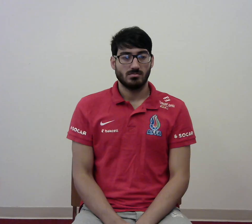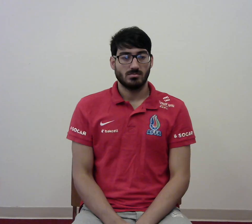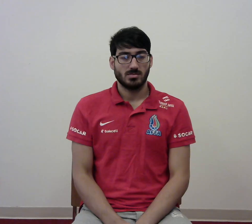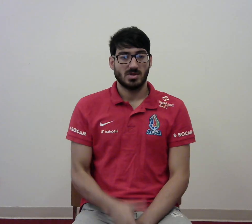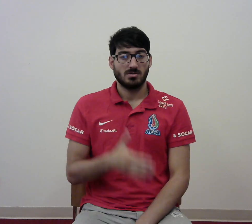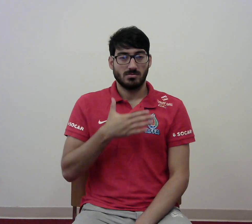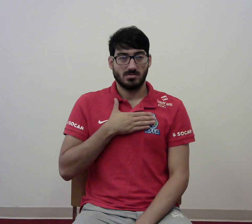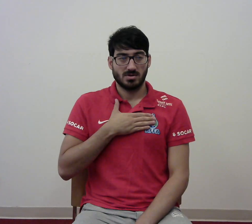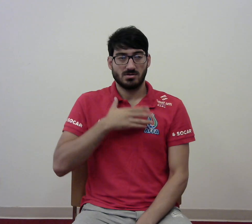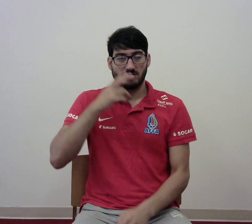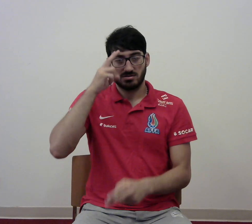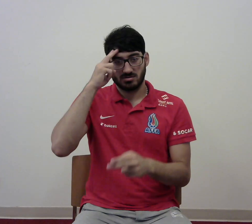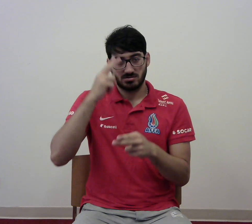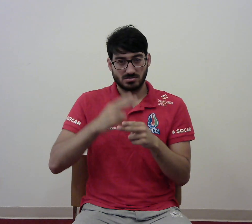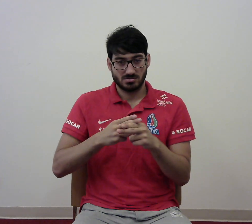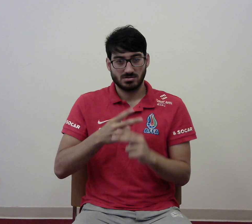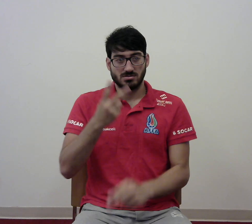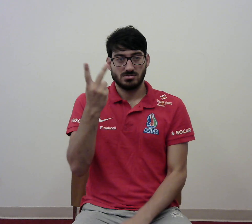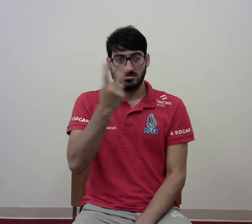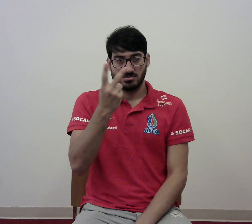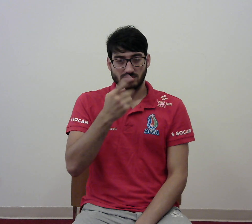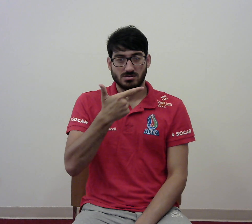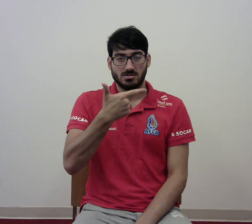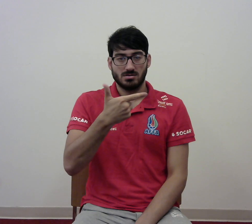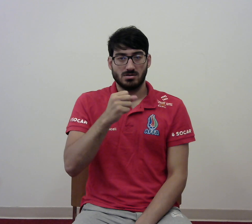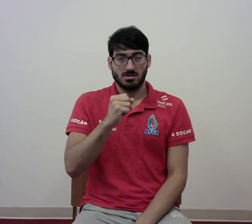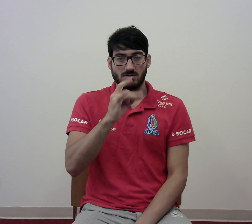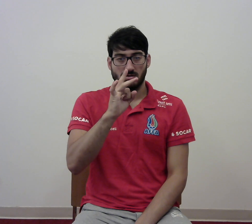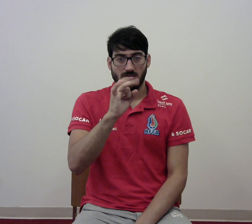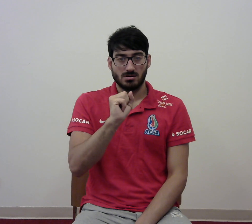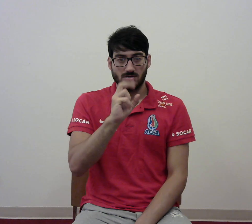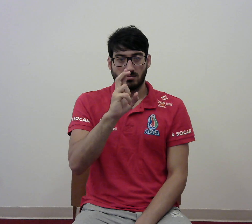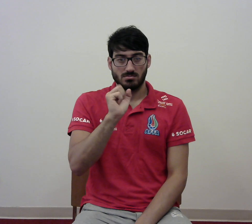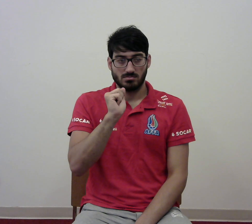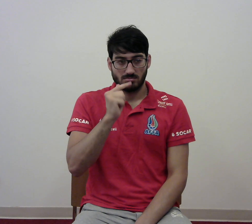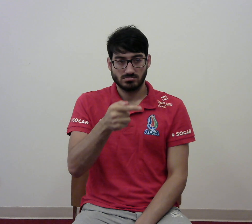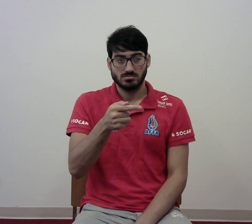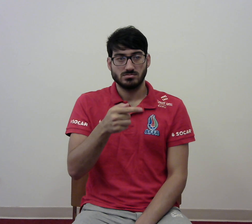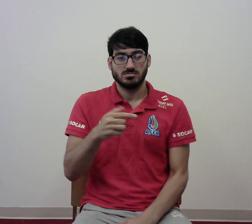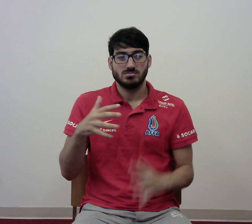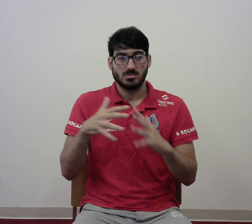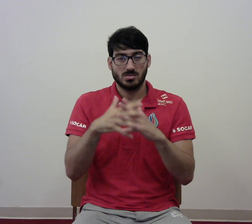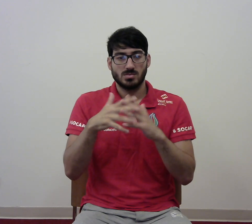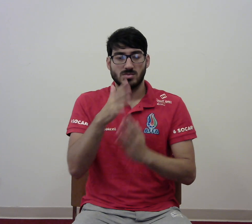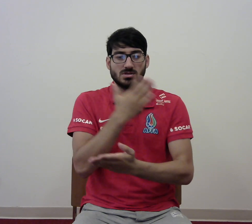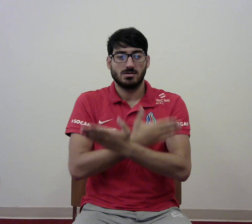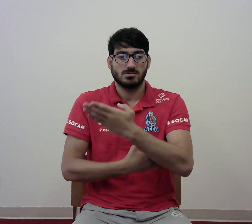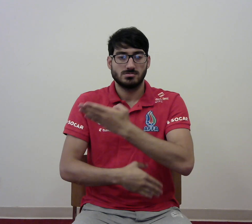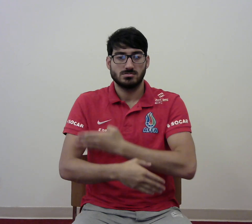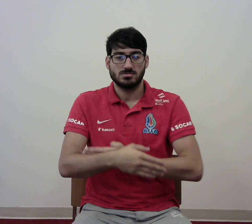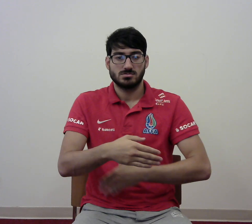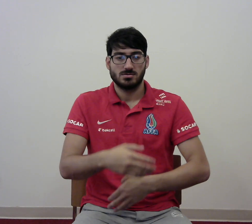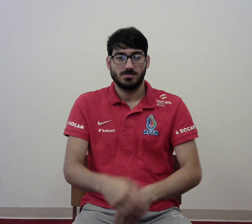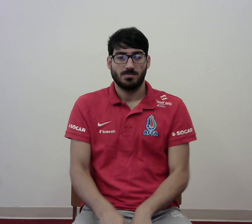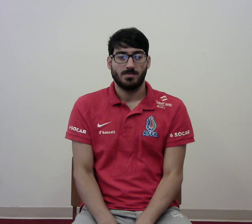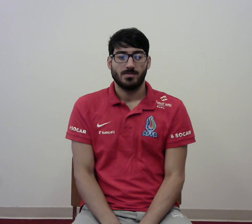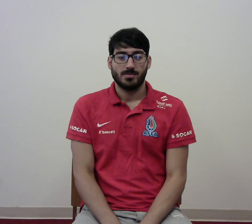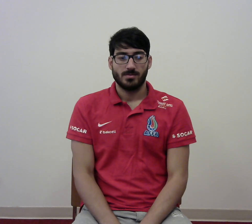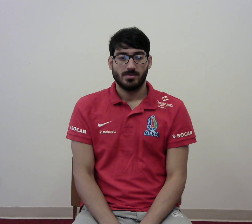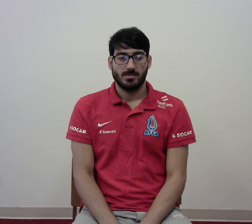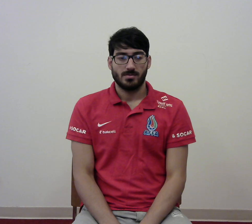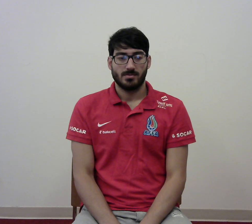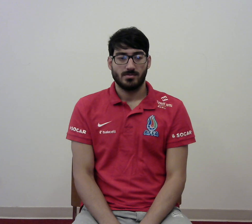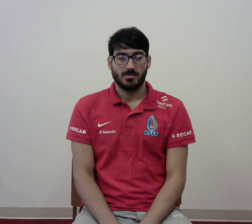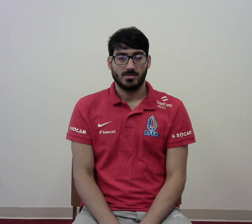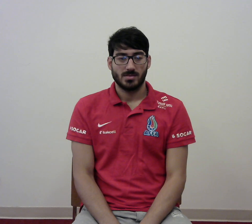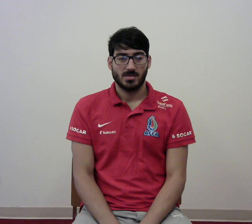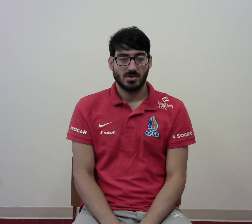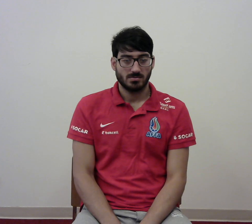Mənim qardaşım 2-ci Qarabağ müharibəsinin qazisidir